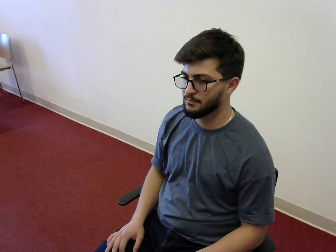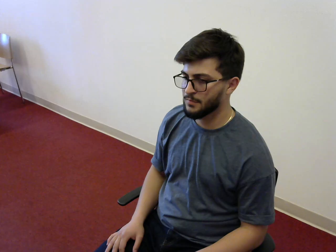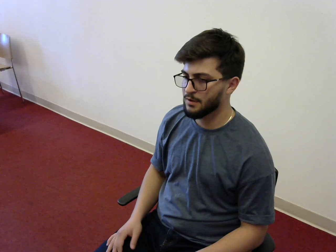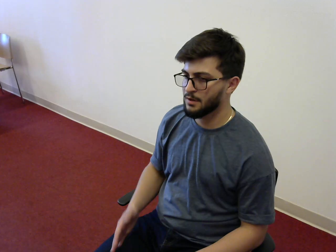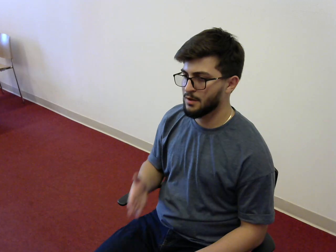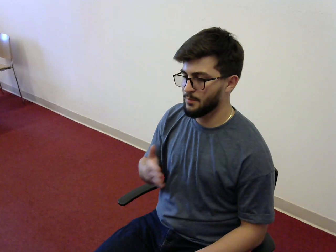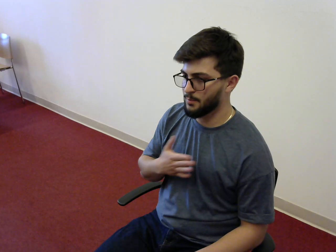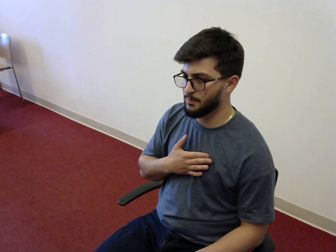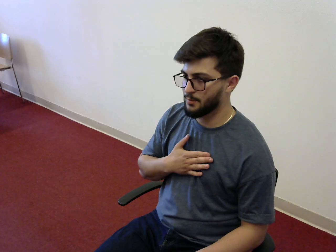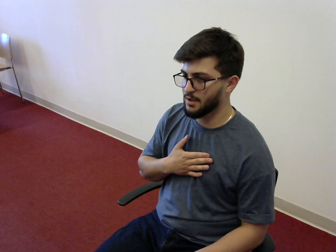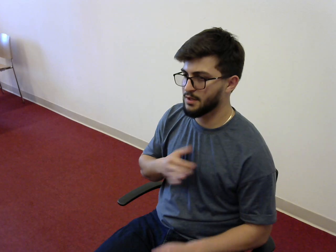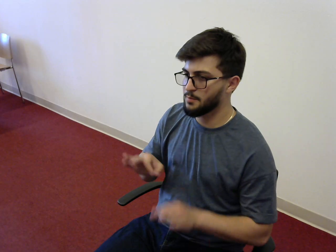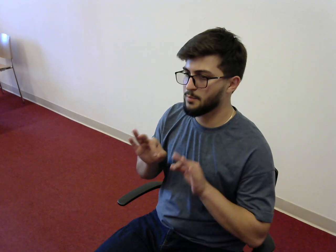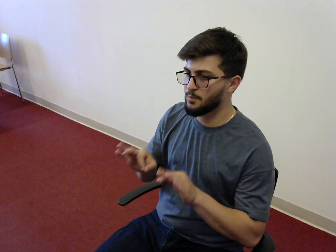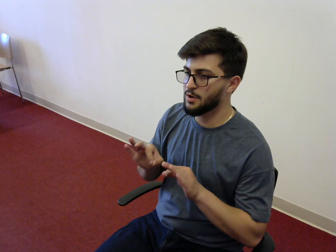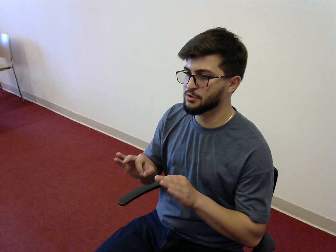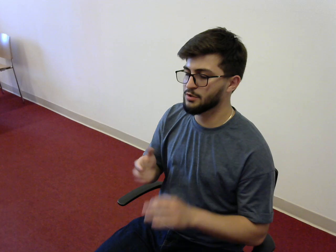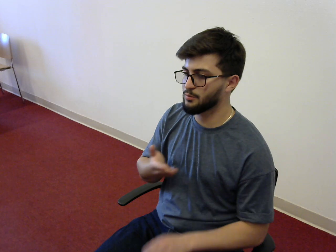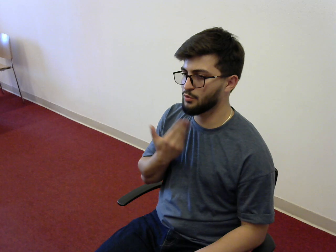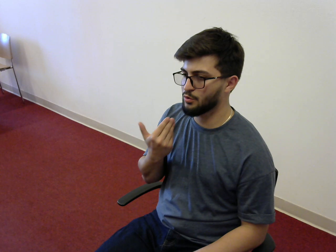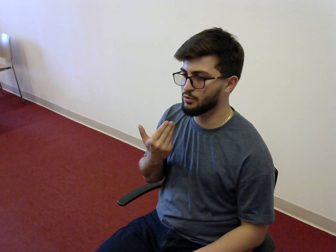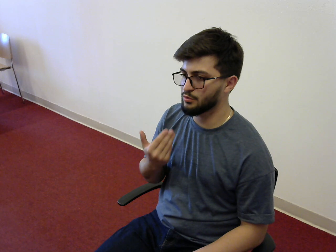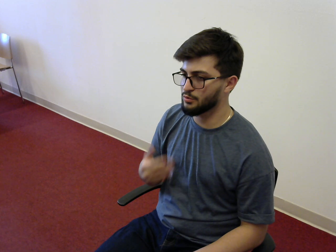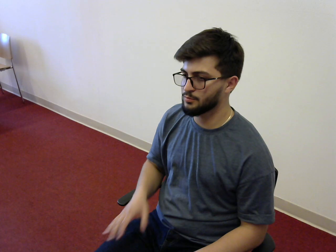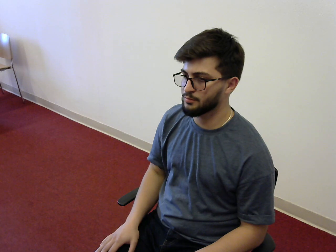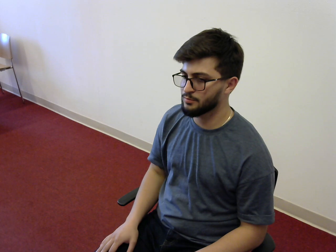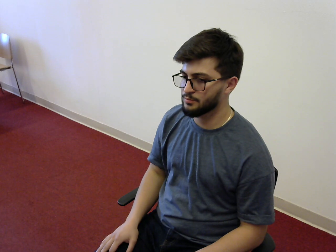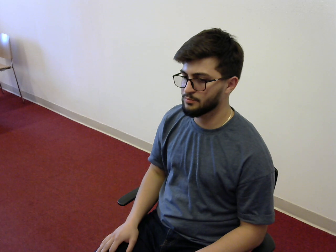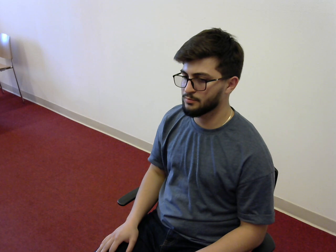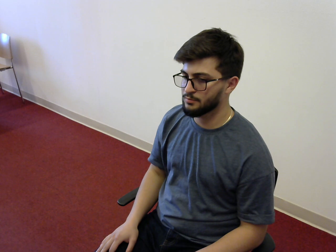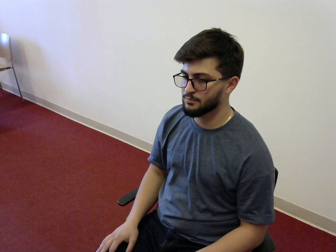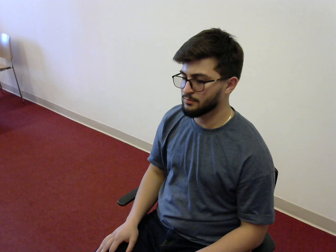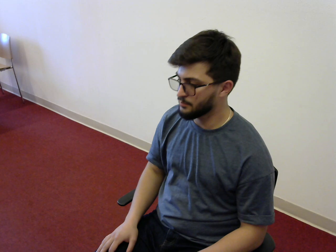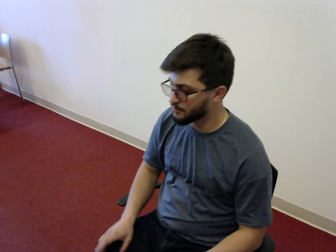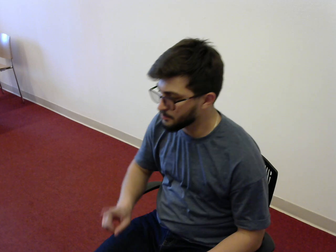Mənim avtomobilim yoxdur